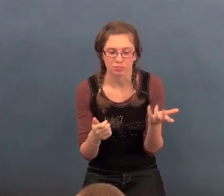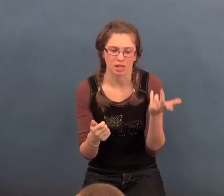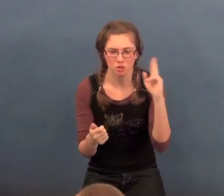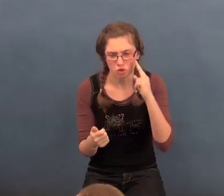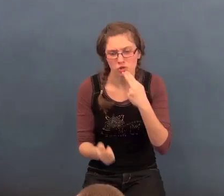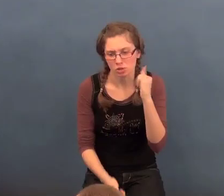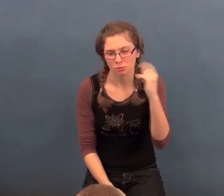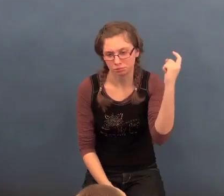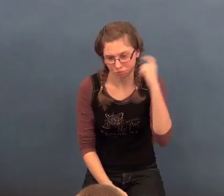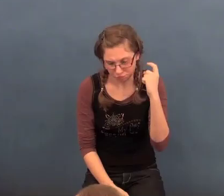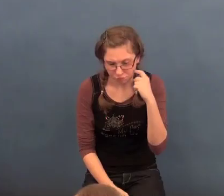Głusi i słyszący.